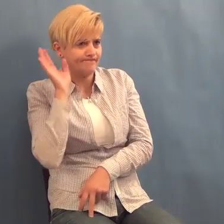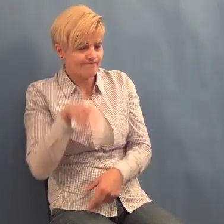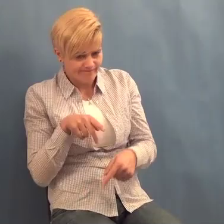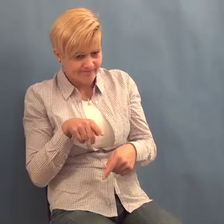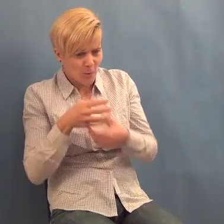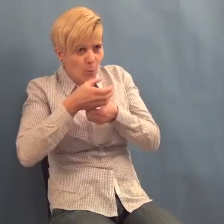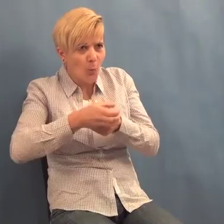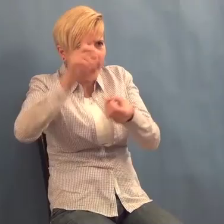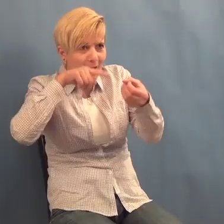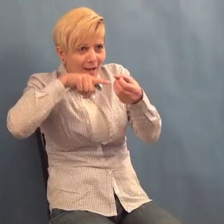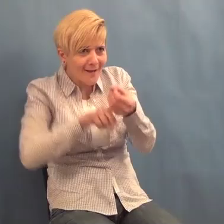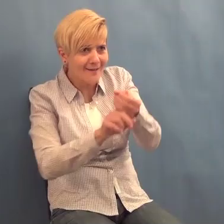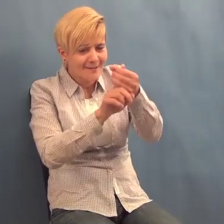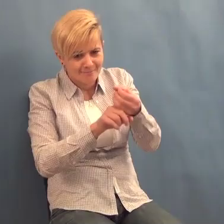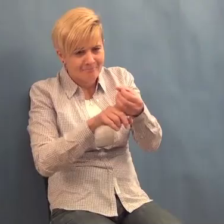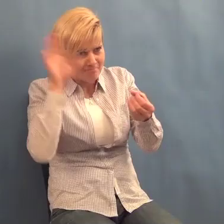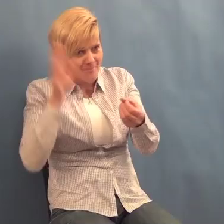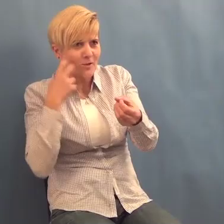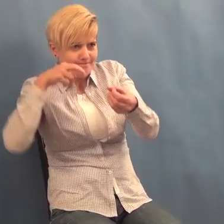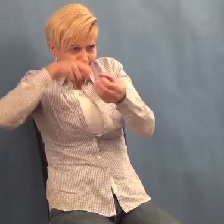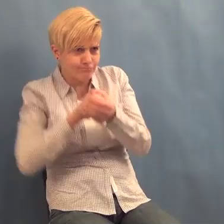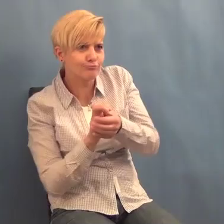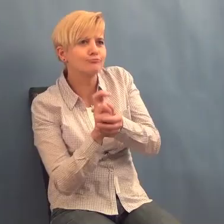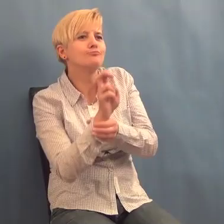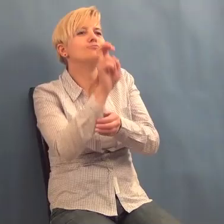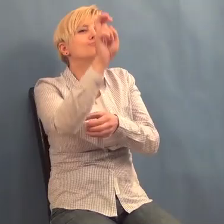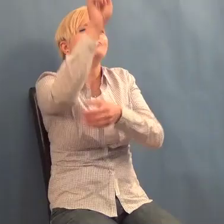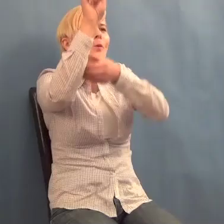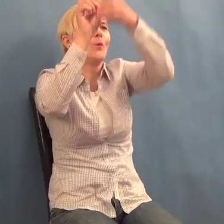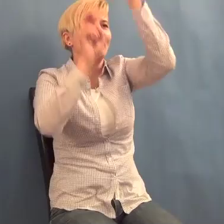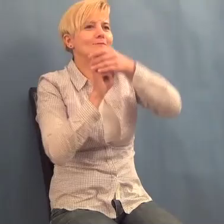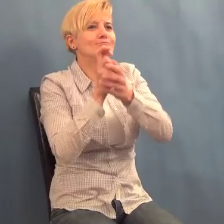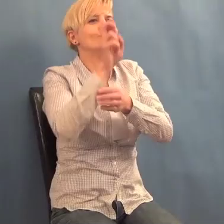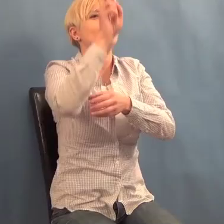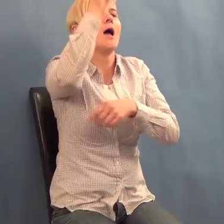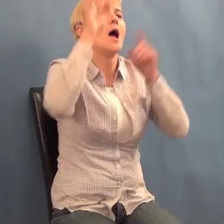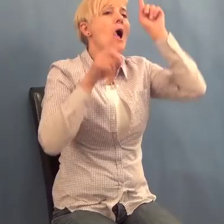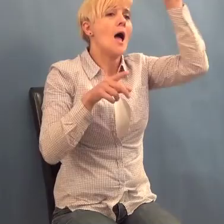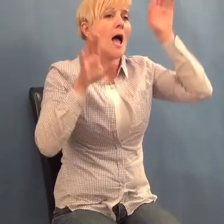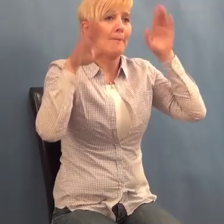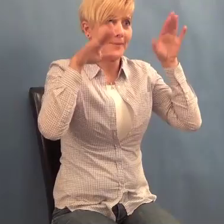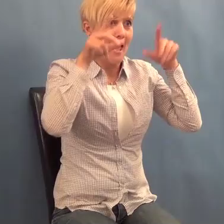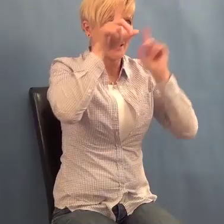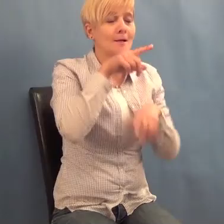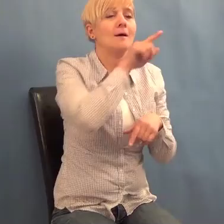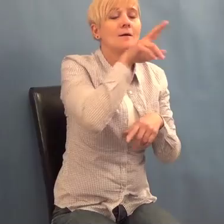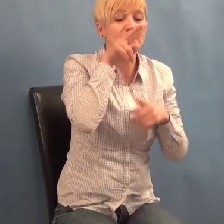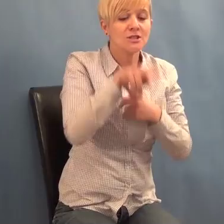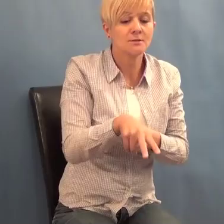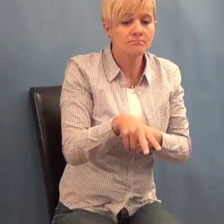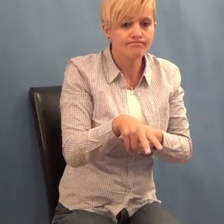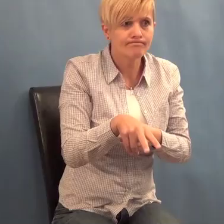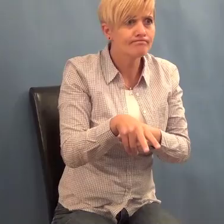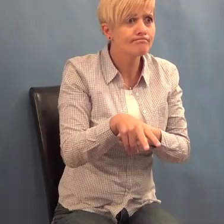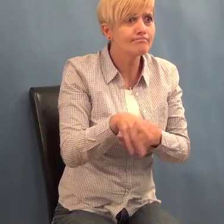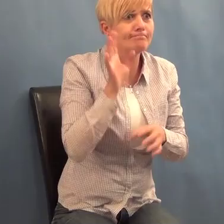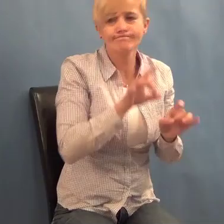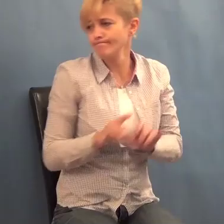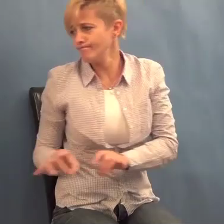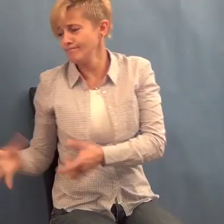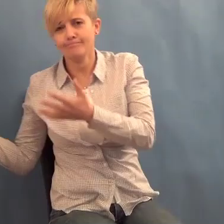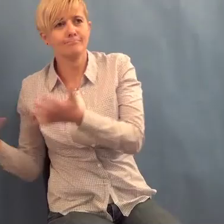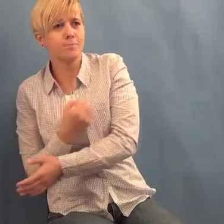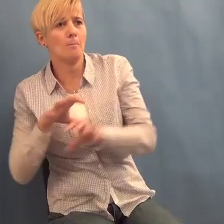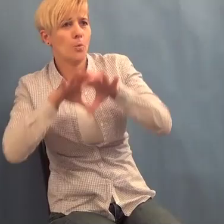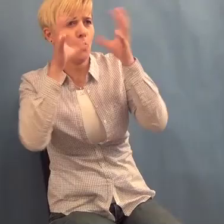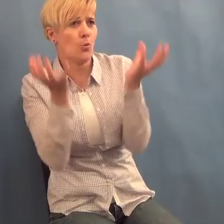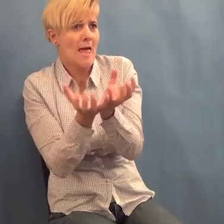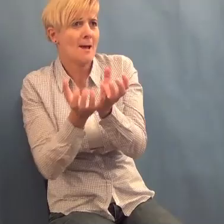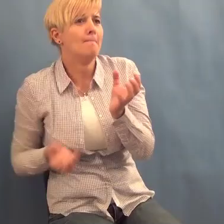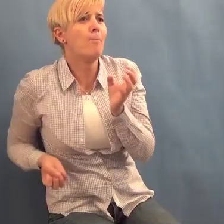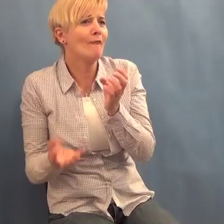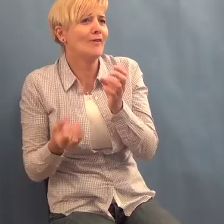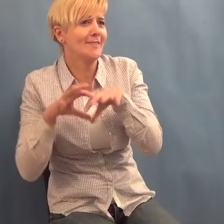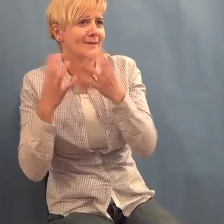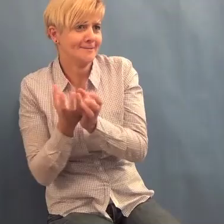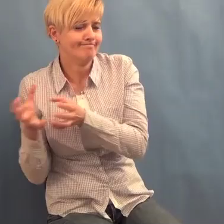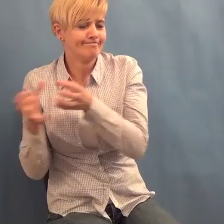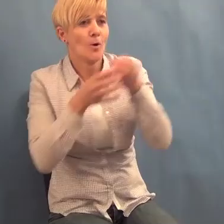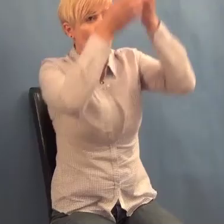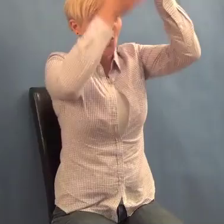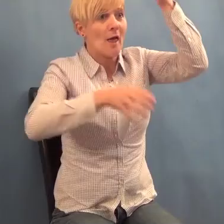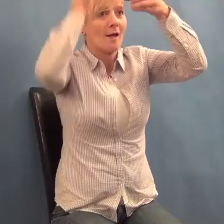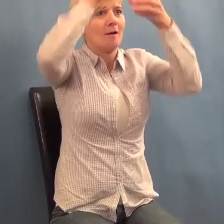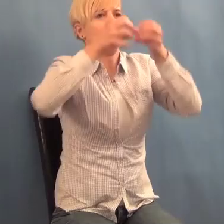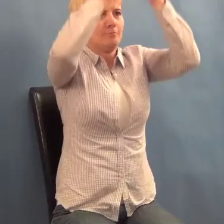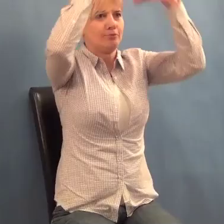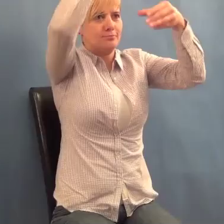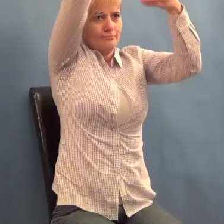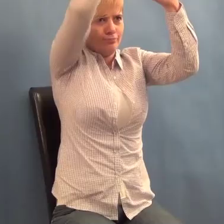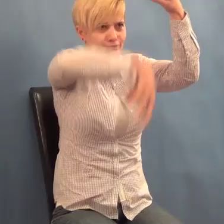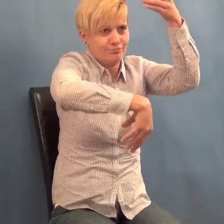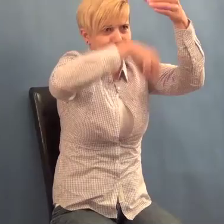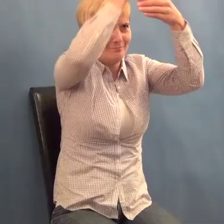Kot wchodzi do rury, wspina na górę, a tam ptak go widzi z góry, biegnie i bierze kulę bowlingową i wrzuca ją do rury.